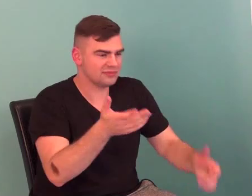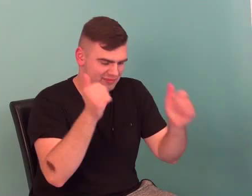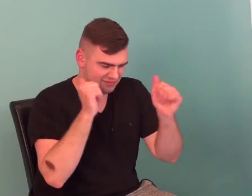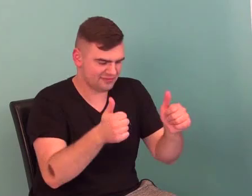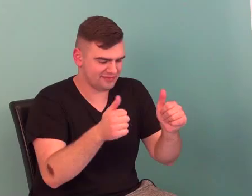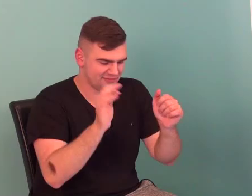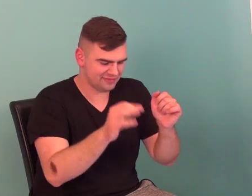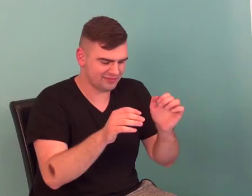Super, dobrze.